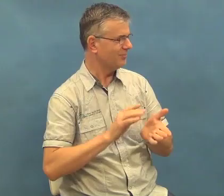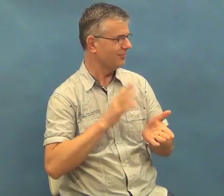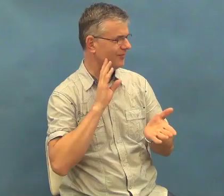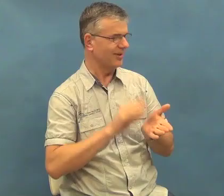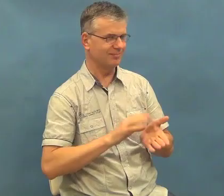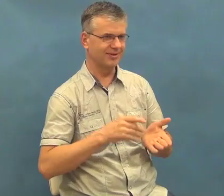Ja jestem zagubiony.